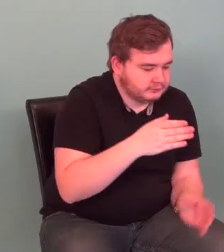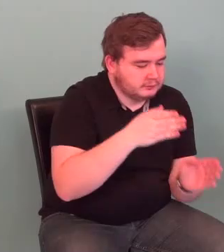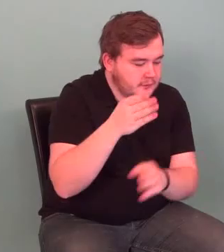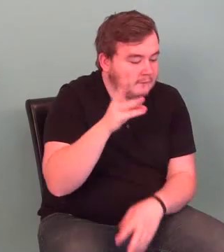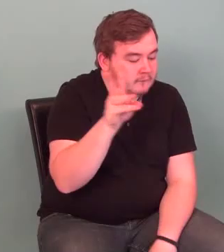Następny.